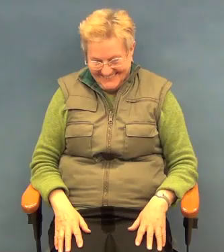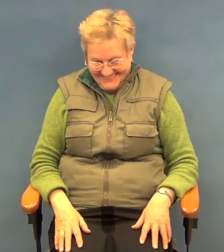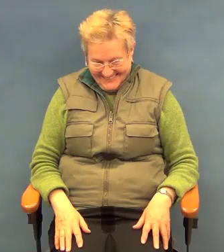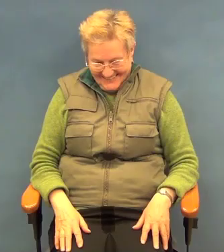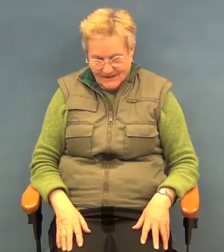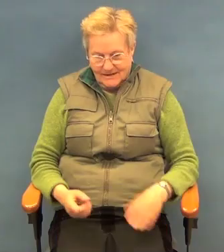Niespotykane.